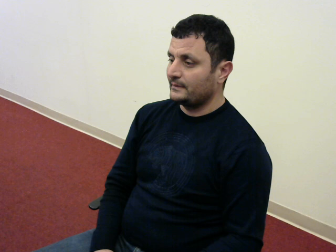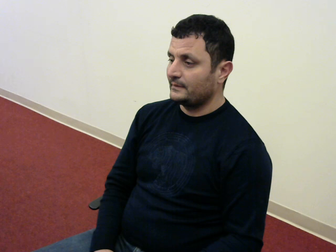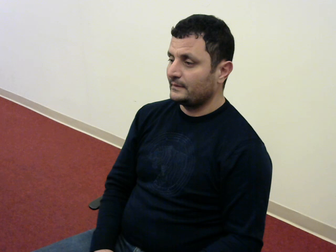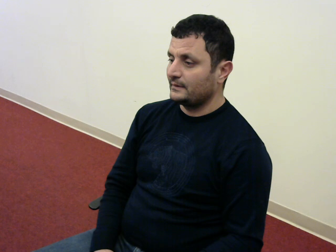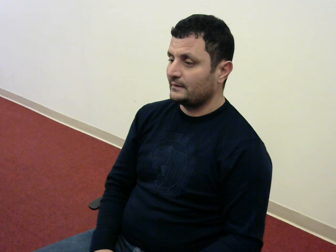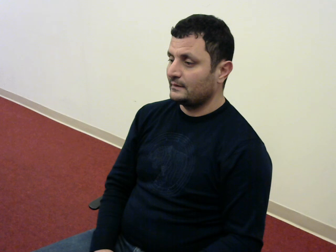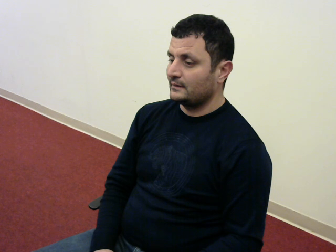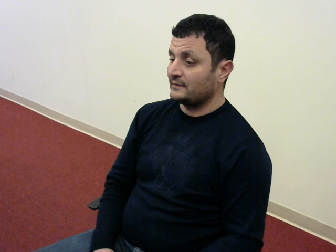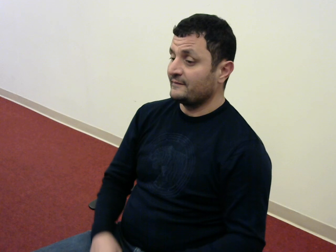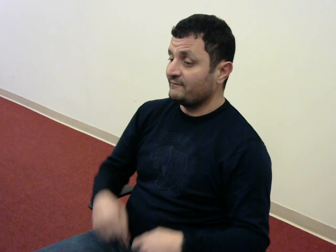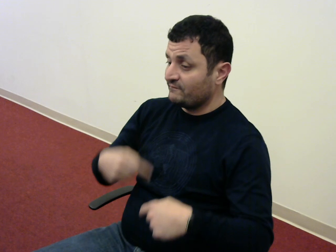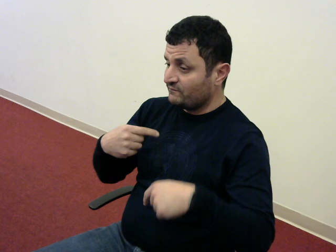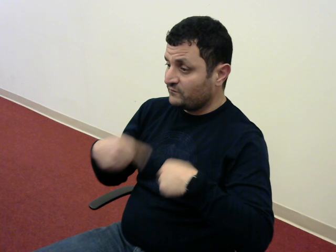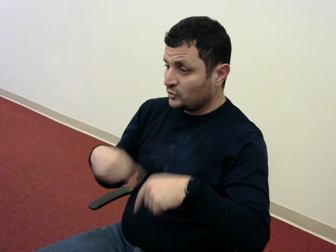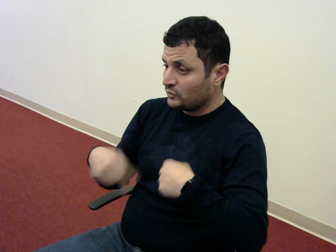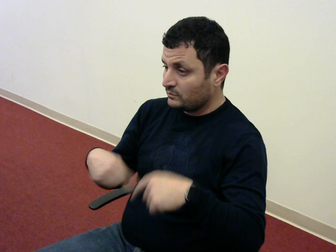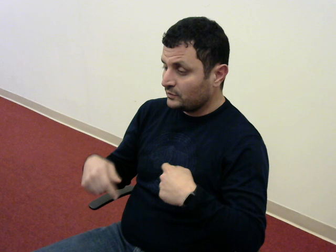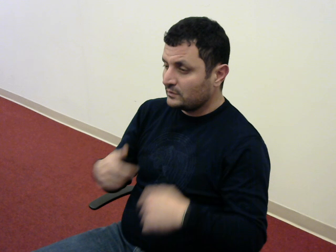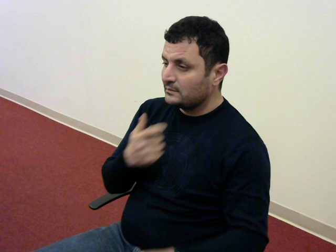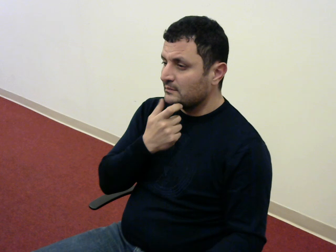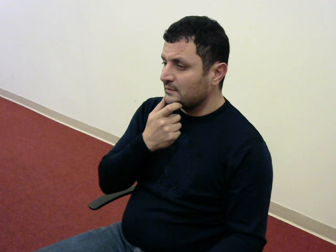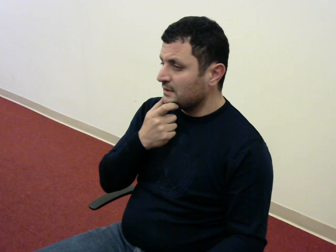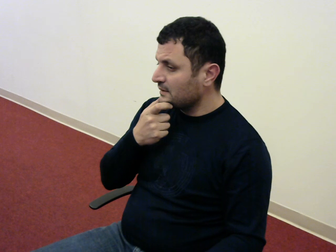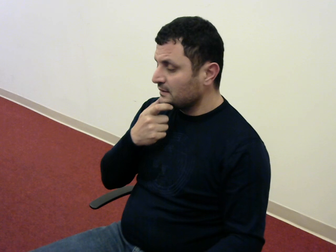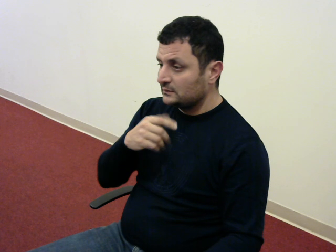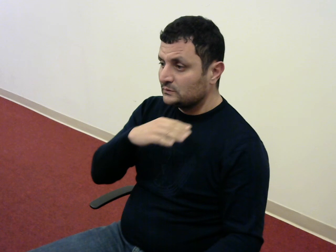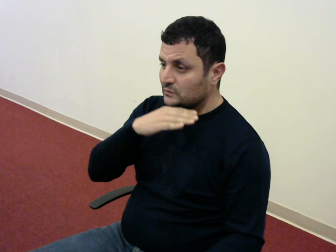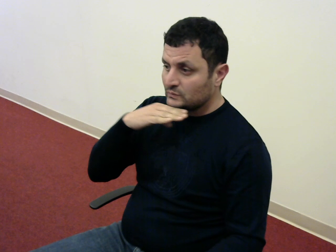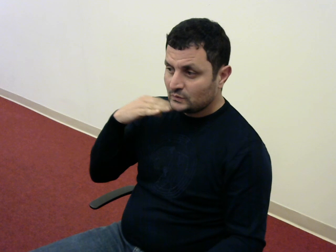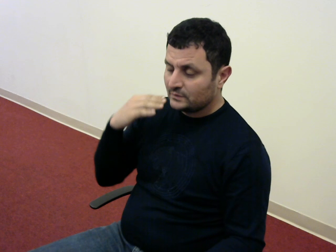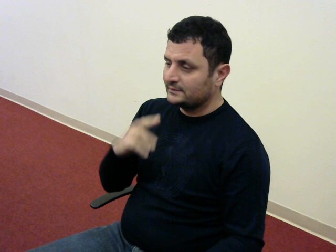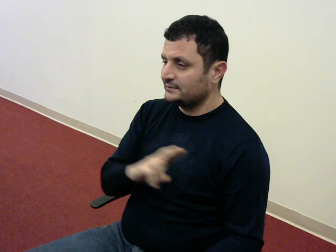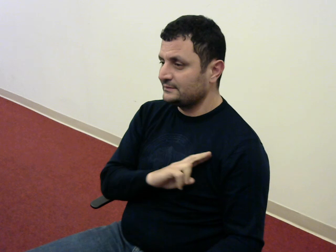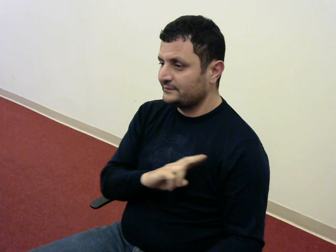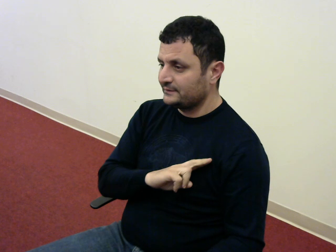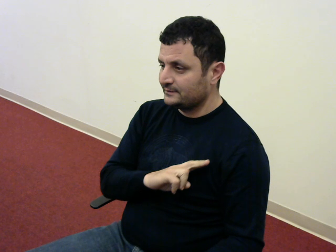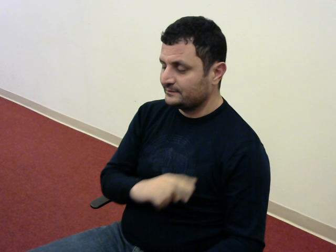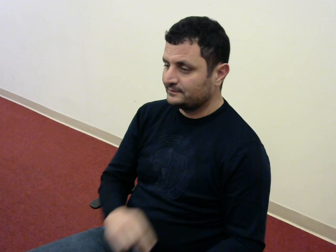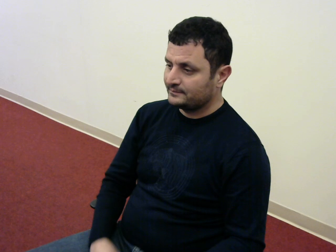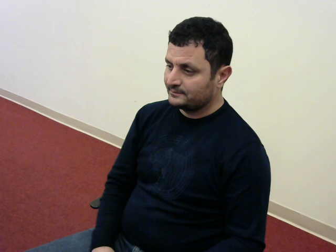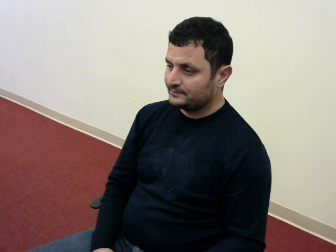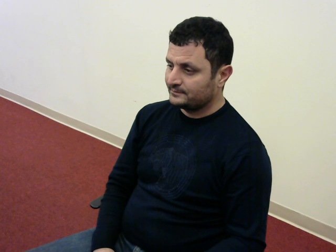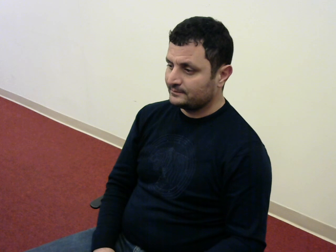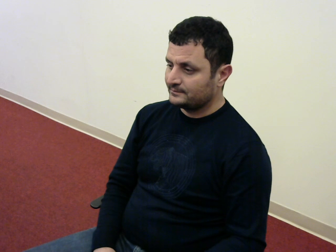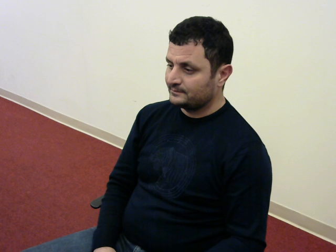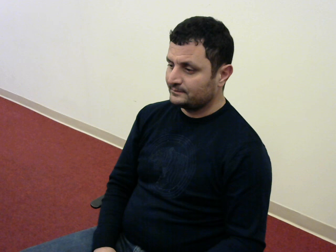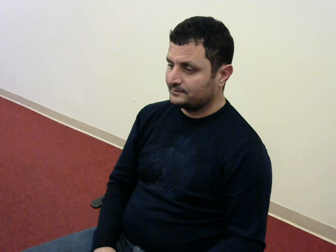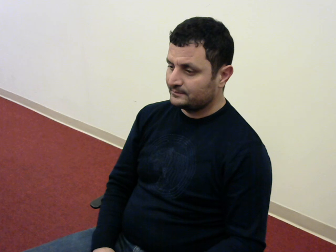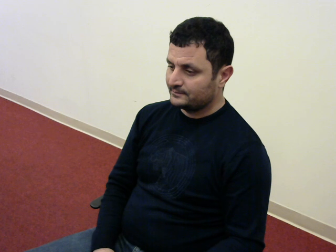Futbol izləməyi çox sevirəm